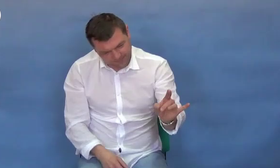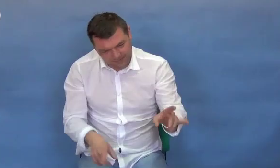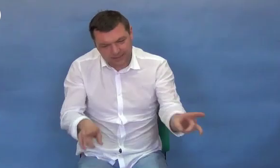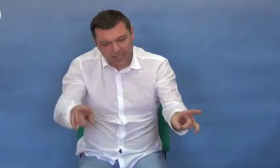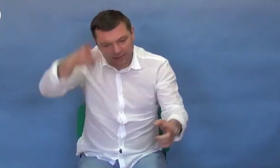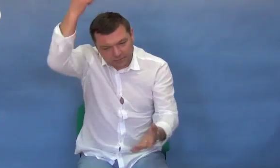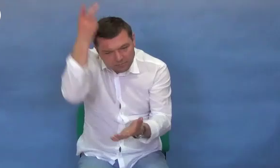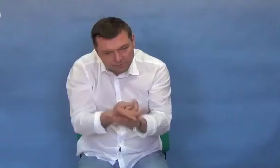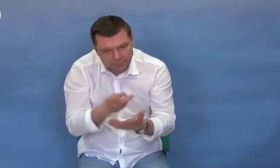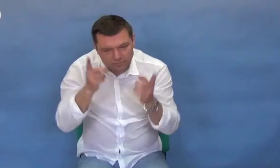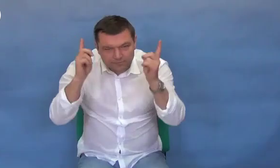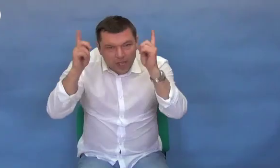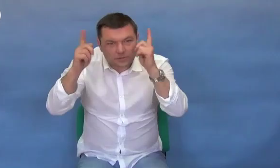Znak: uwaga, grozi upadkiem.